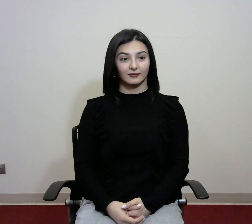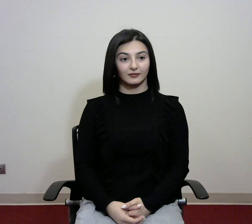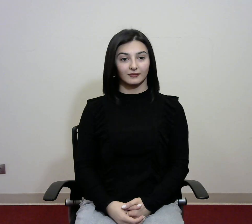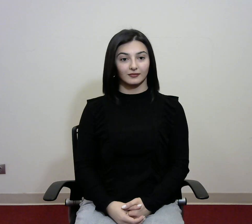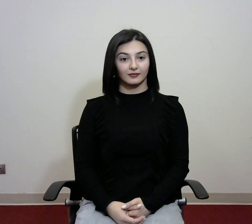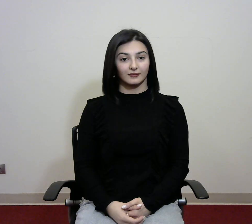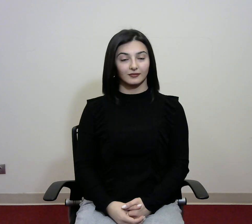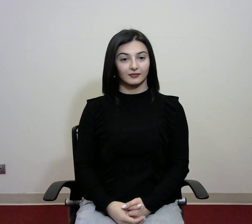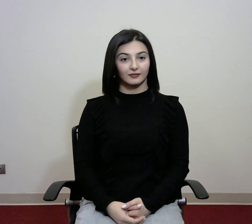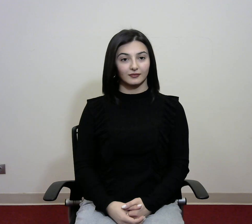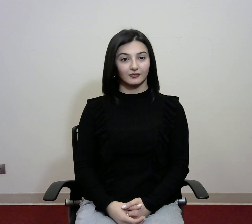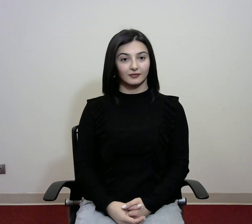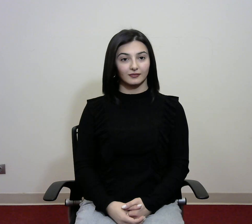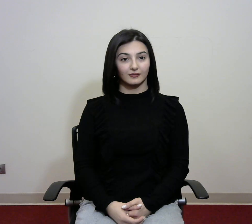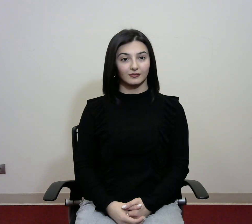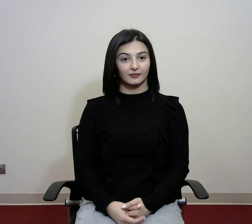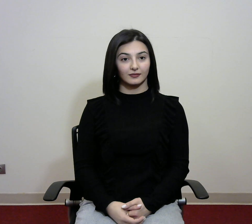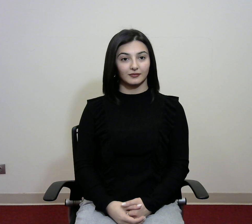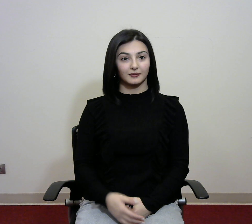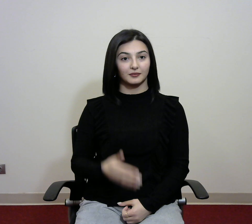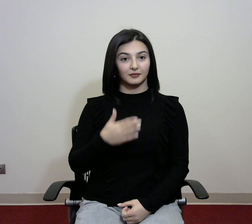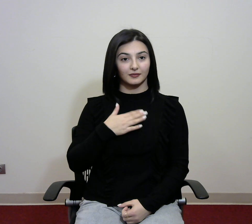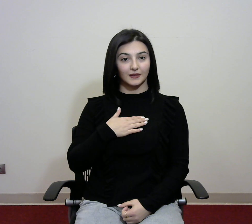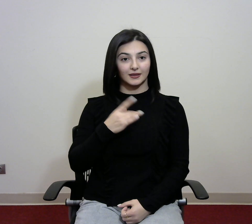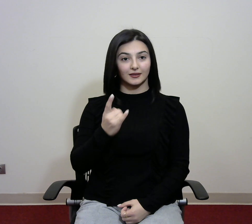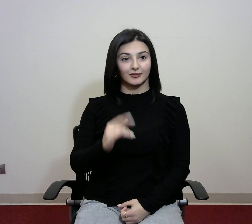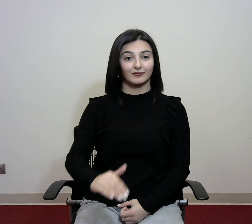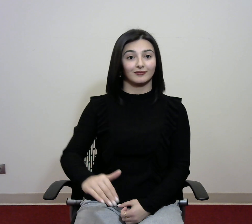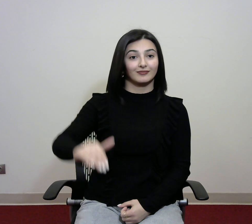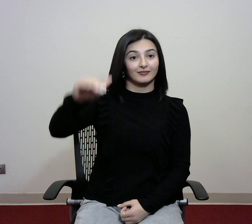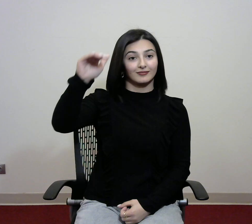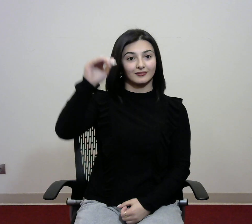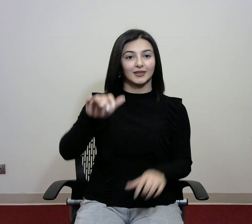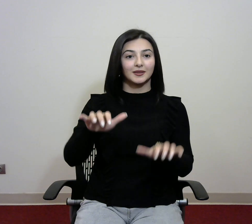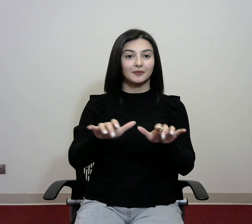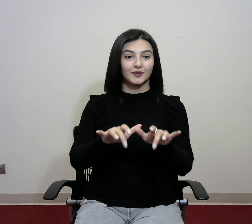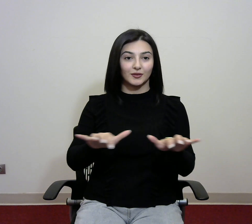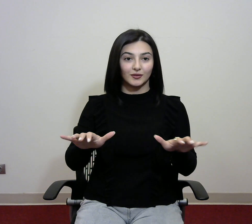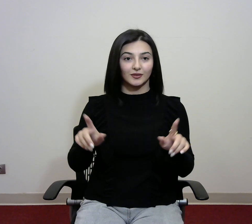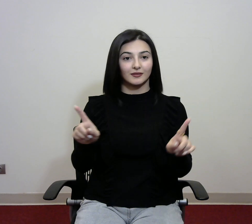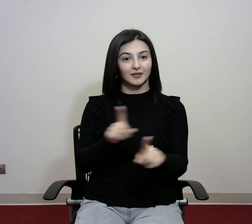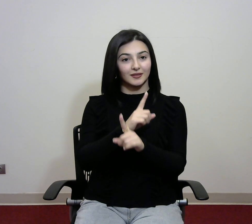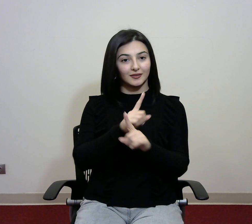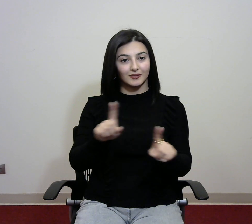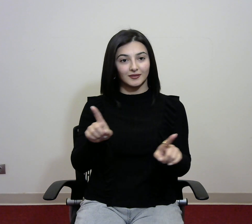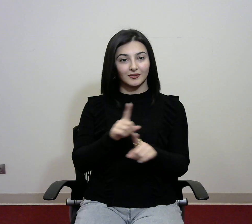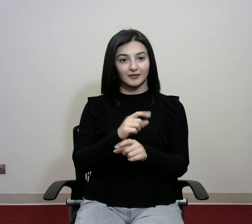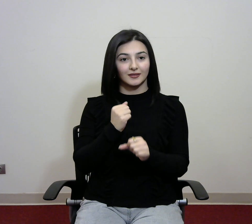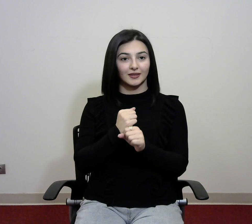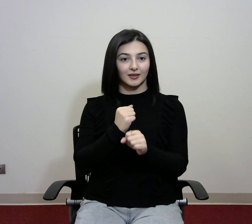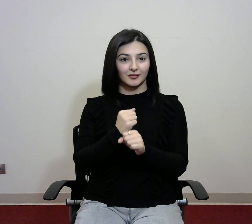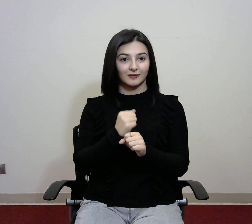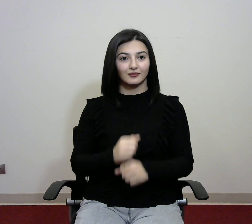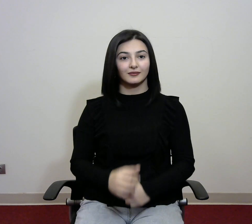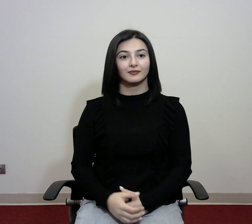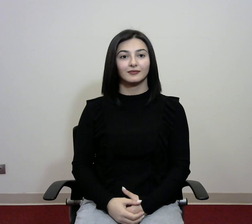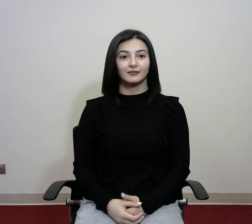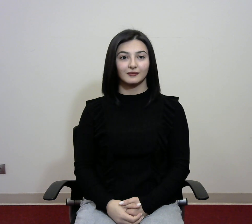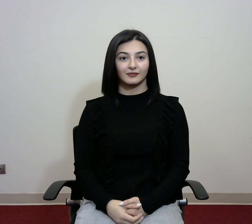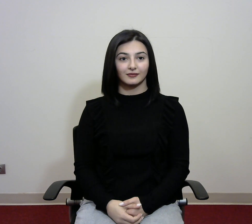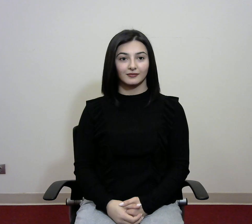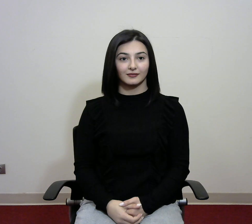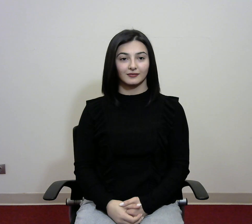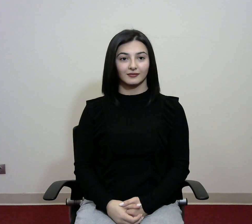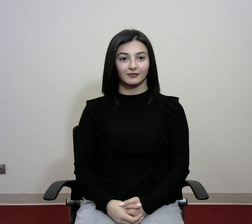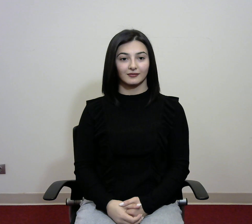Mən uşaq vaxtından pianoda ifa edirəm